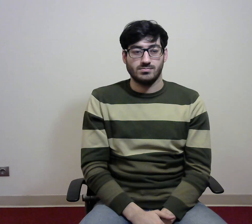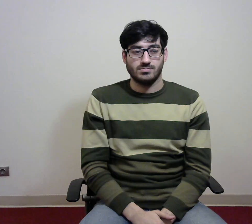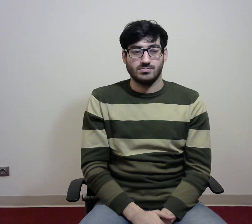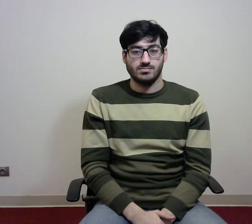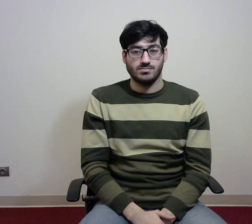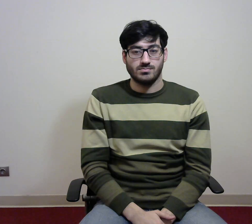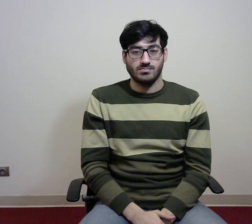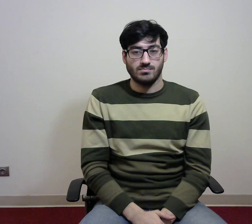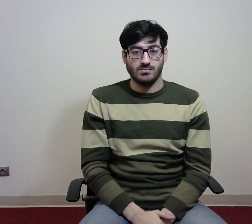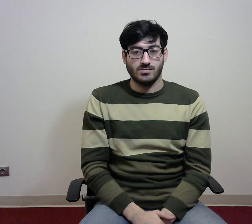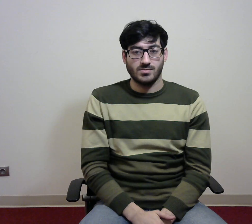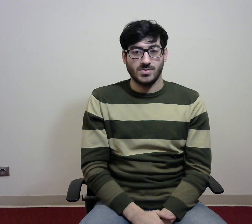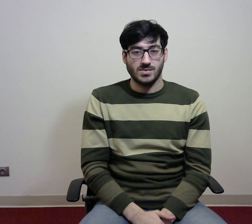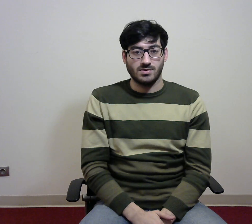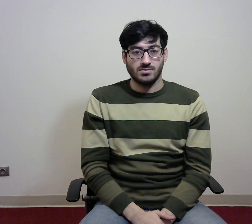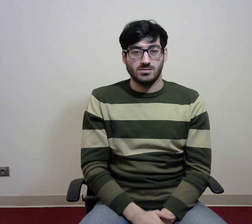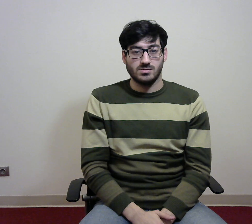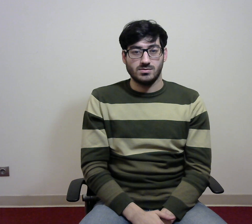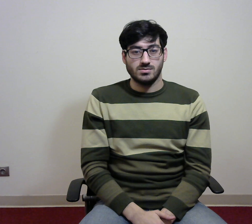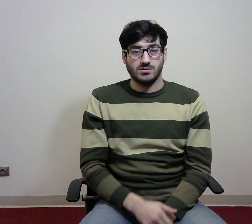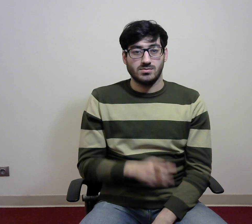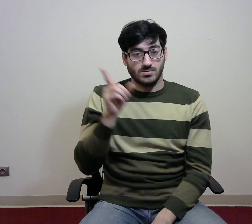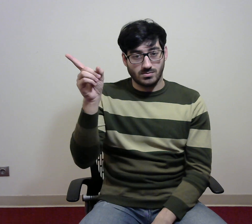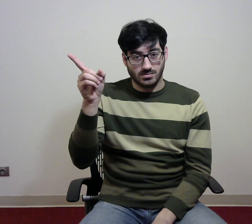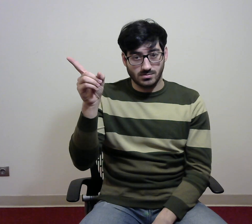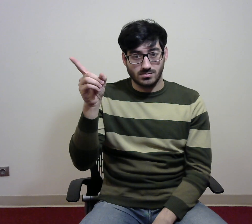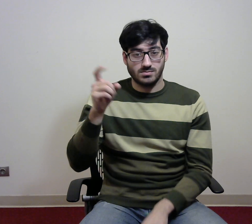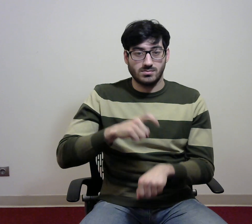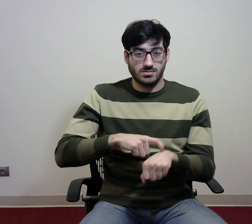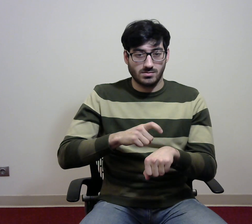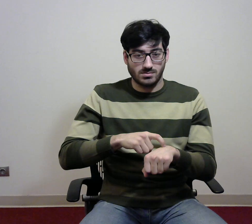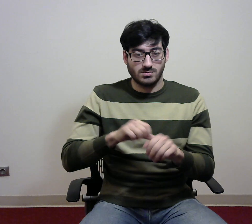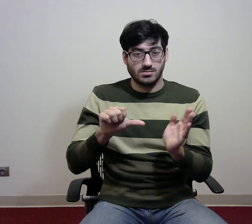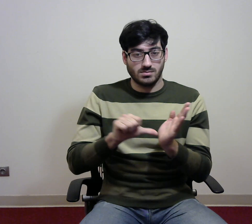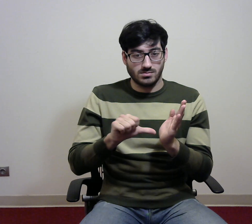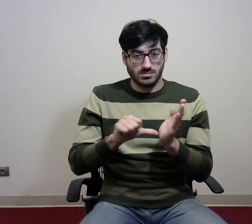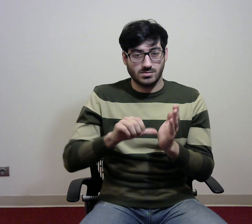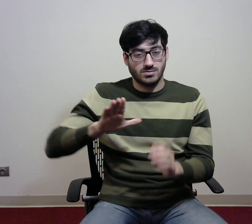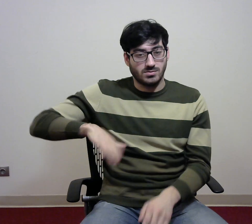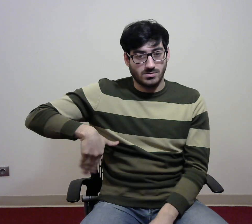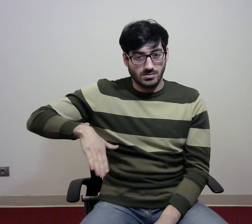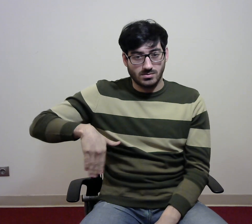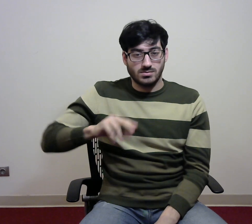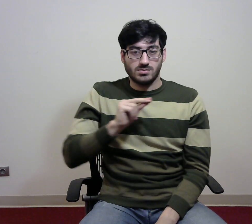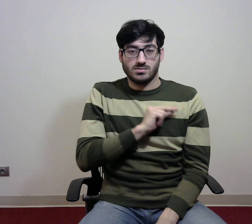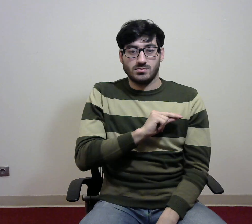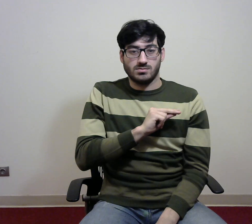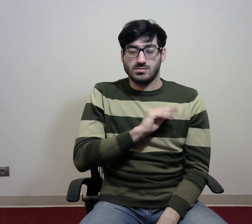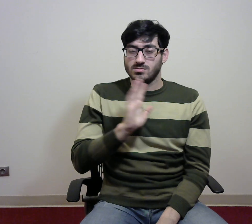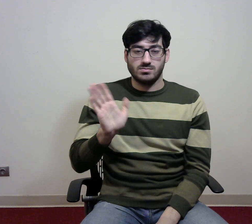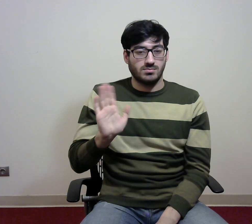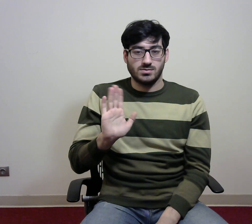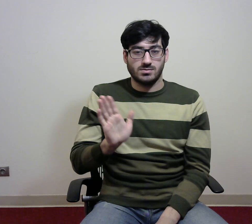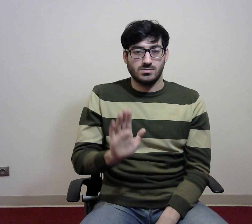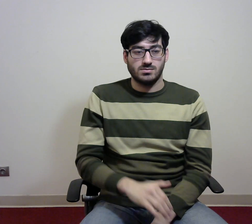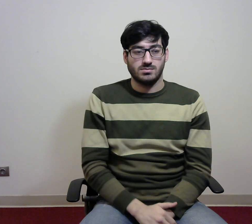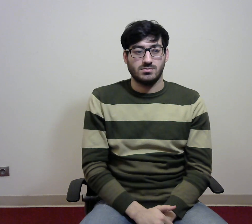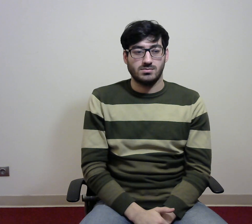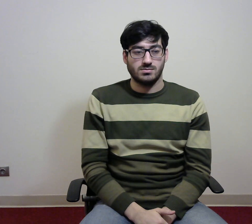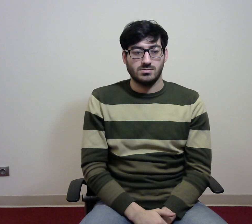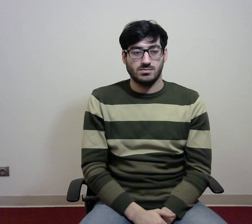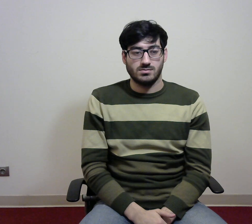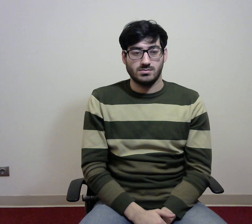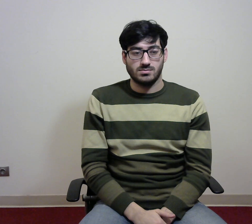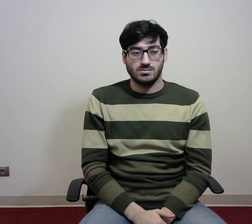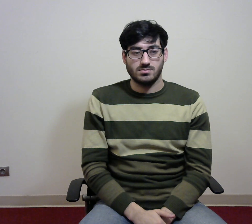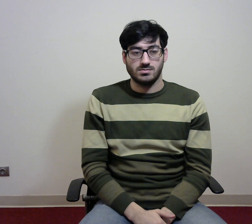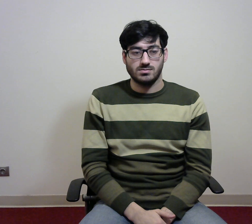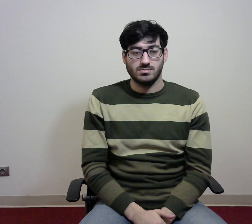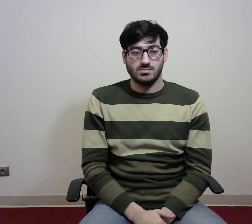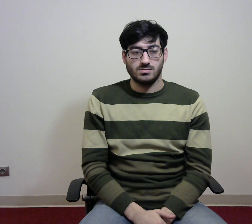O saat 6-dan sonra işləmir